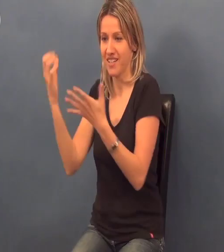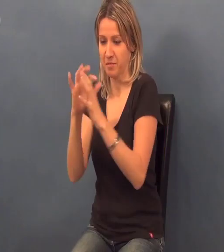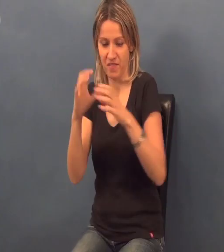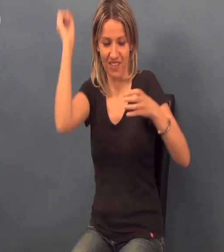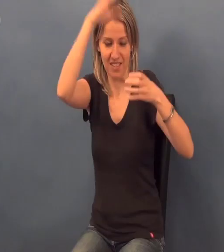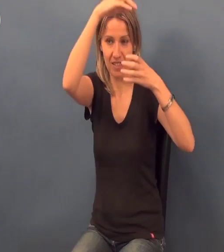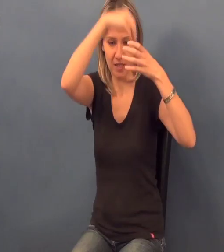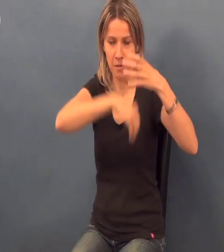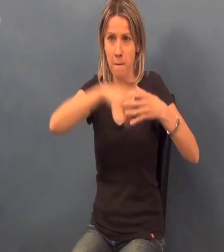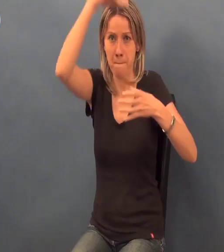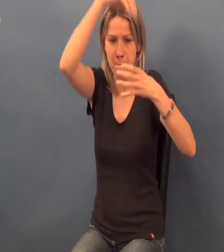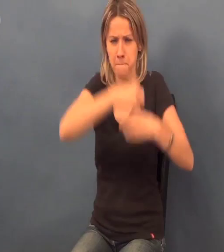Kula przechodzi przez rurę i rozpycha ją.